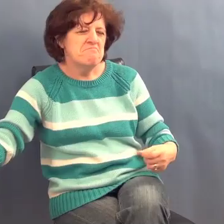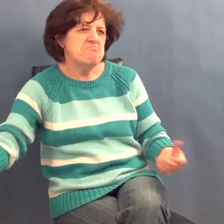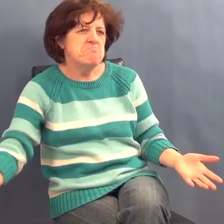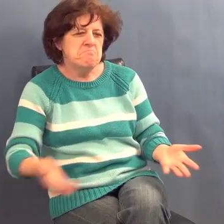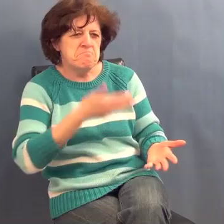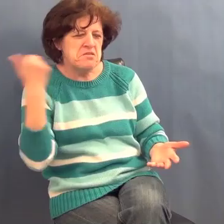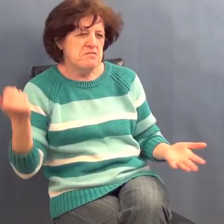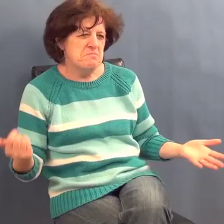Nie ma.